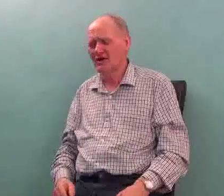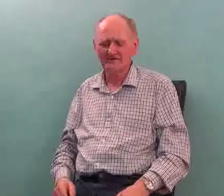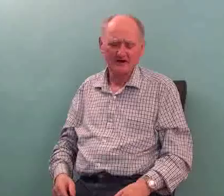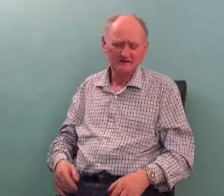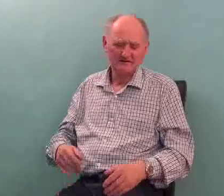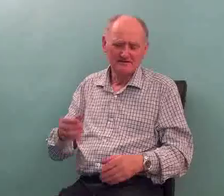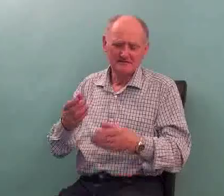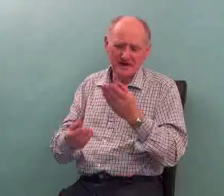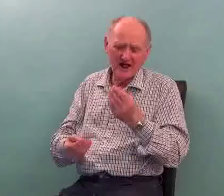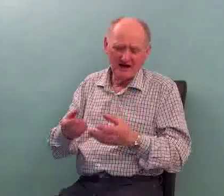Mleko.